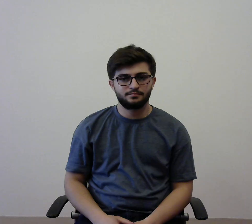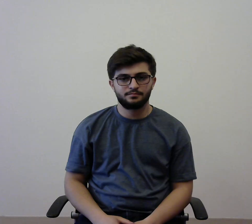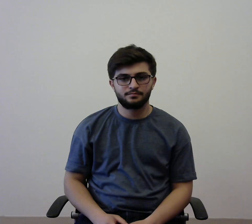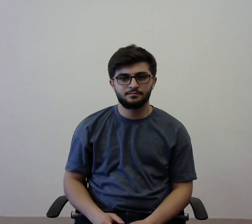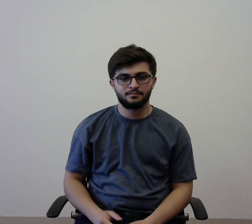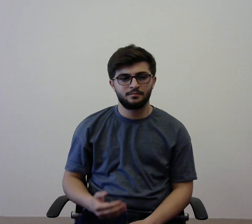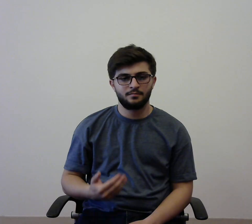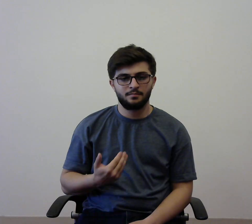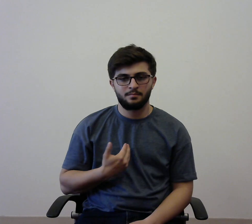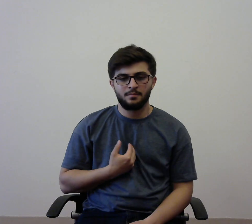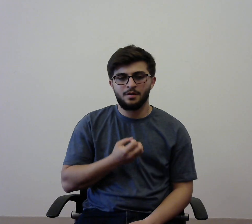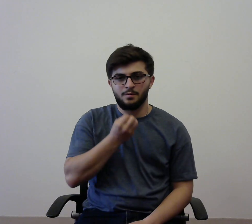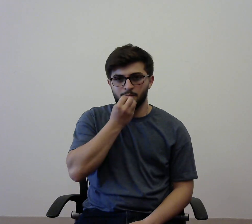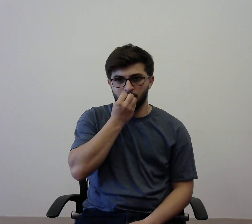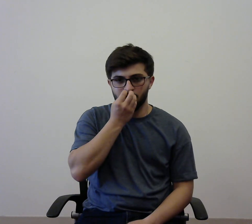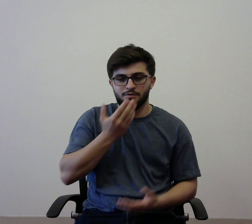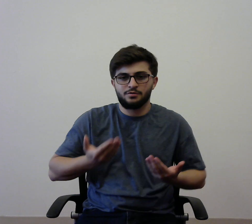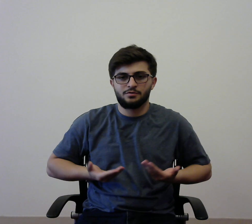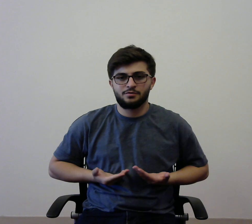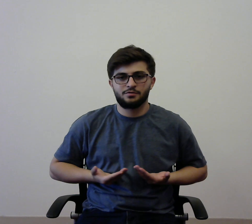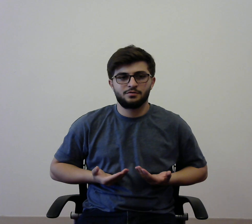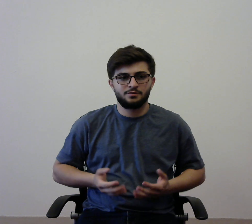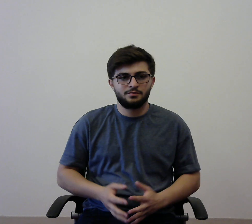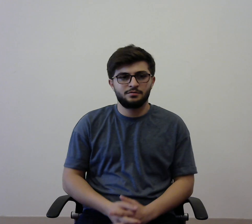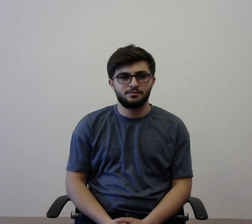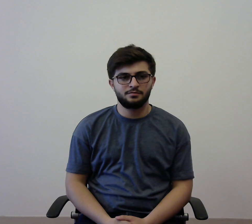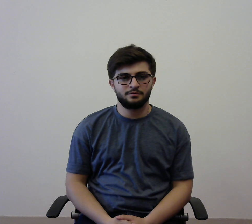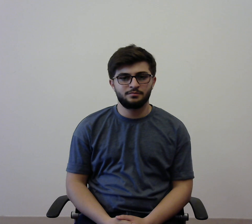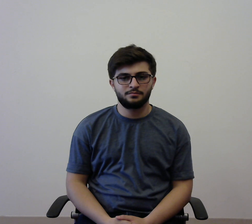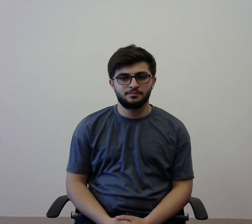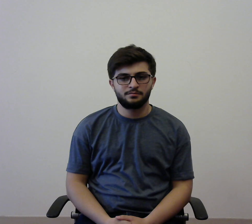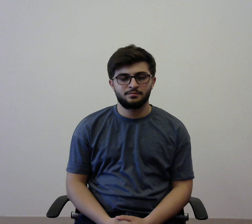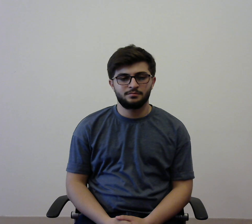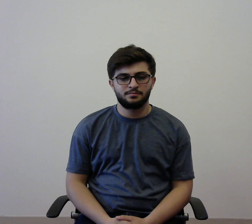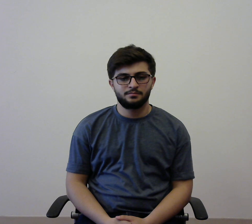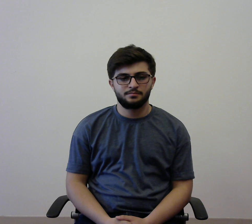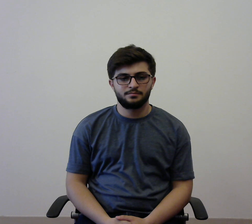Mən Bakıda yaşayıram